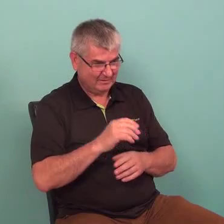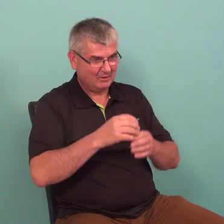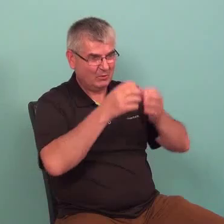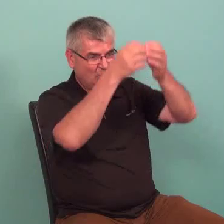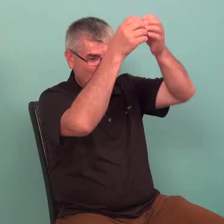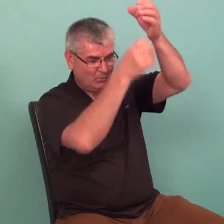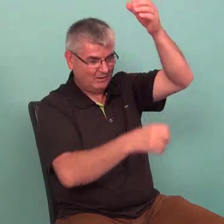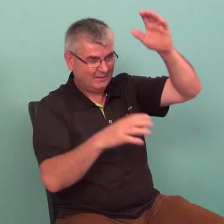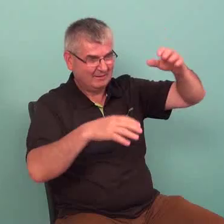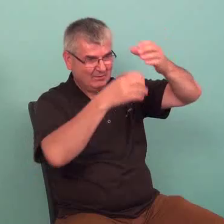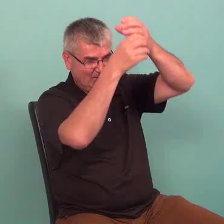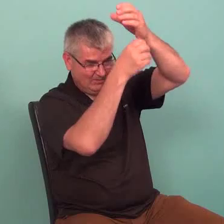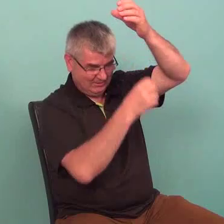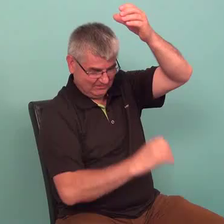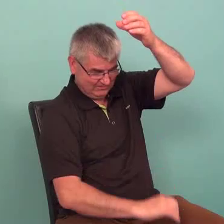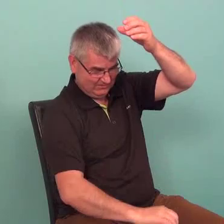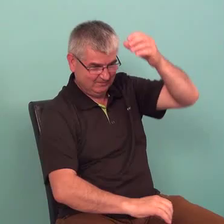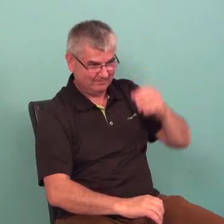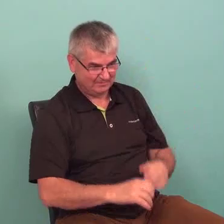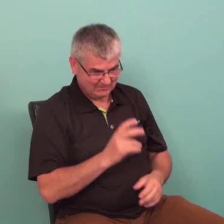Długa rynna...